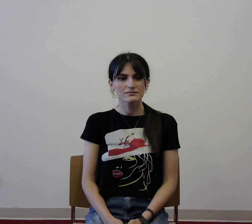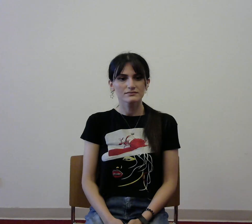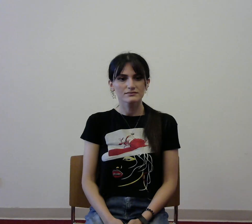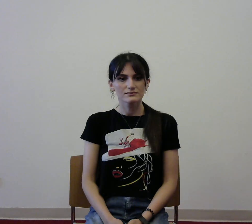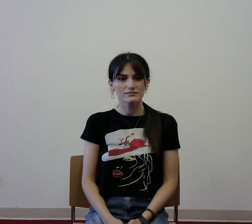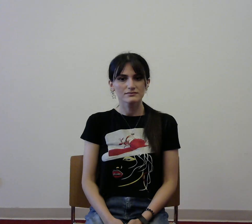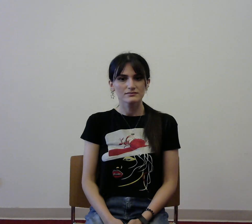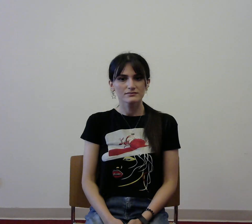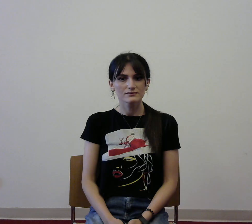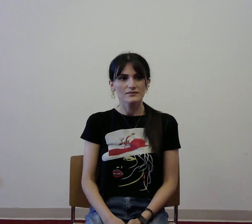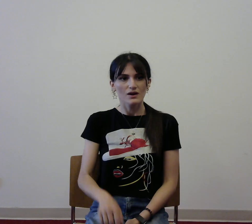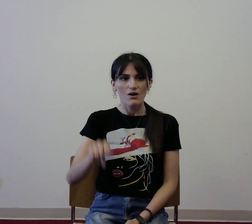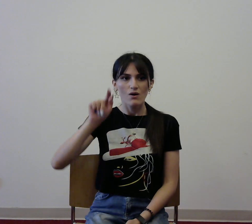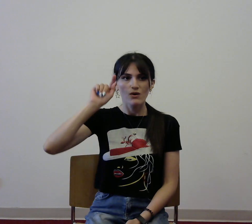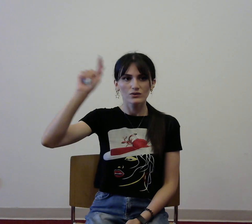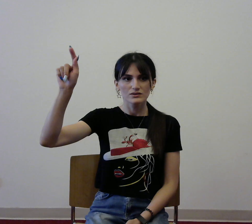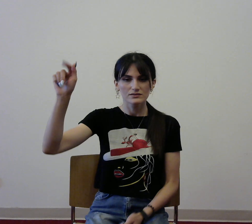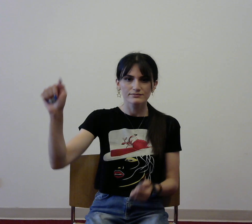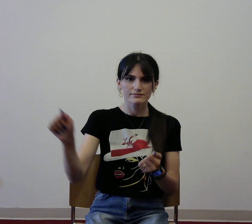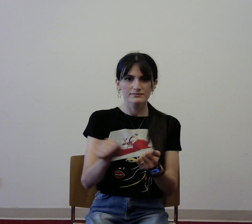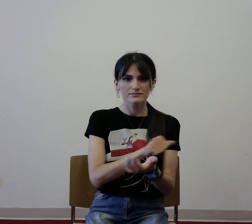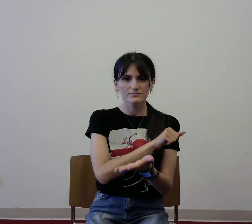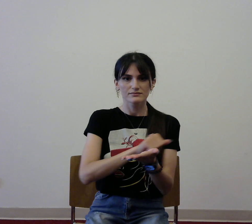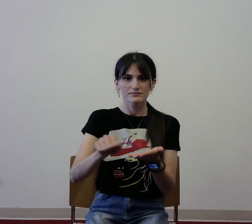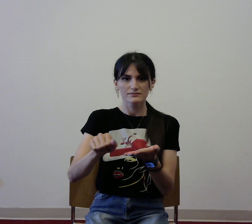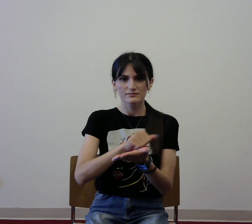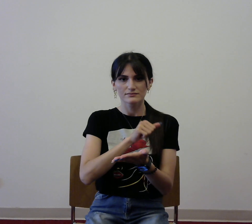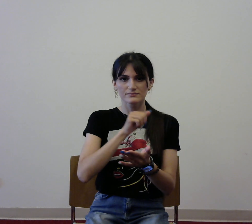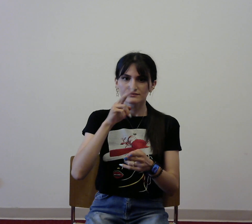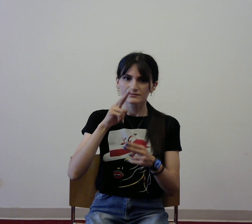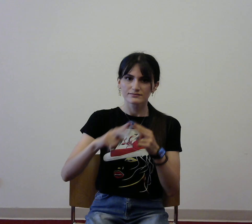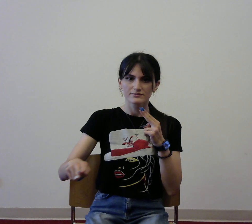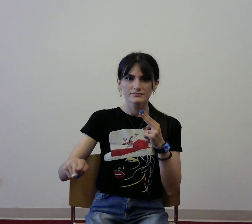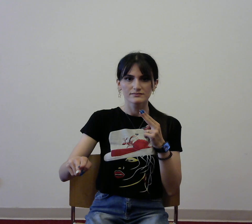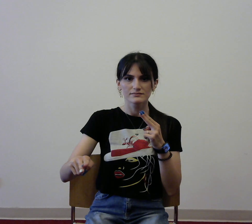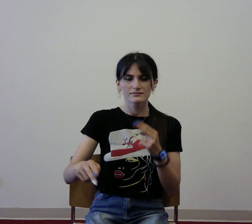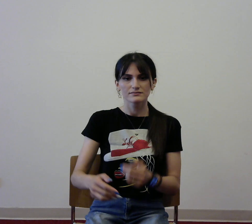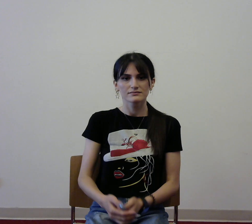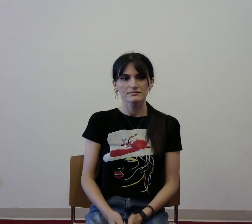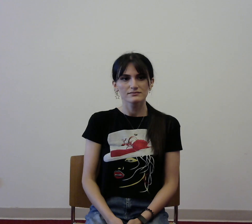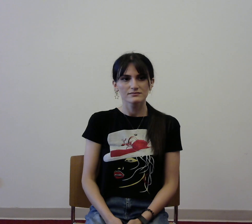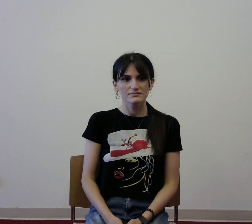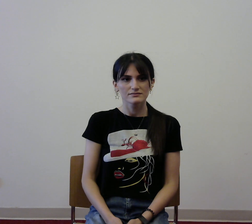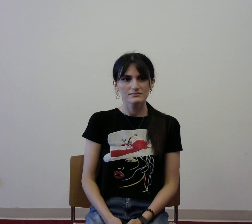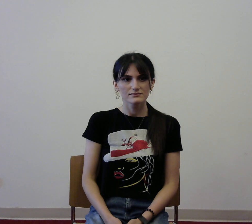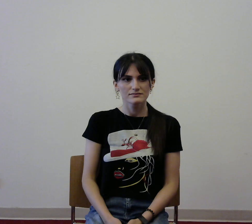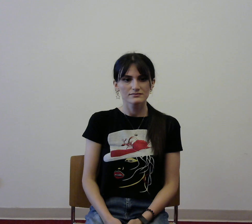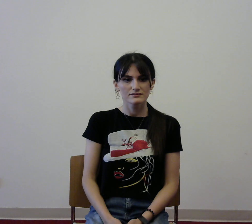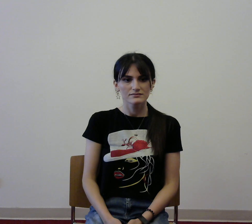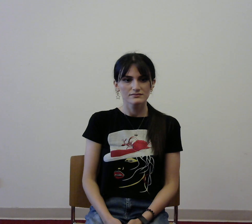O sənədlərini itirib